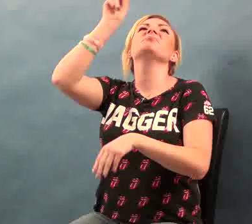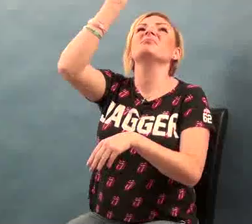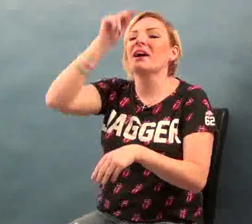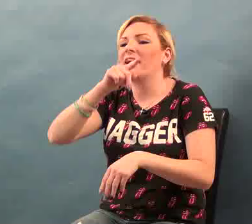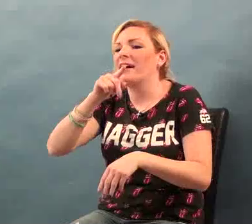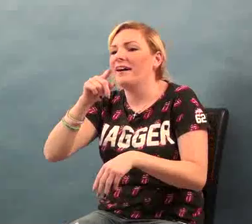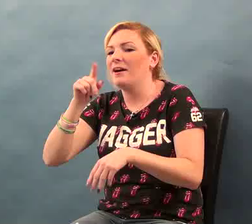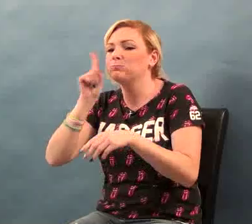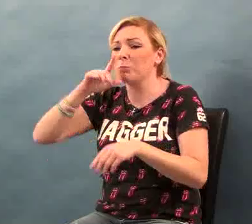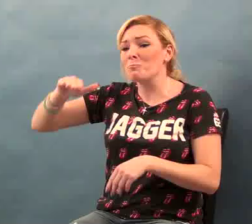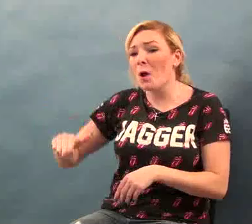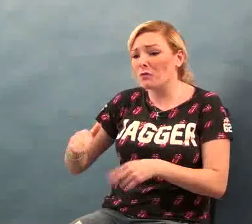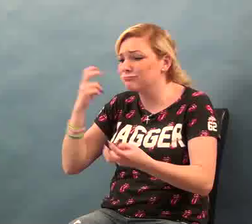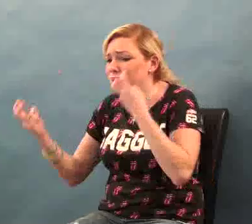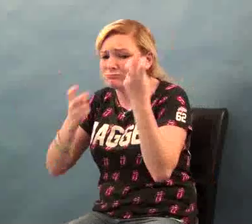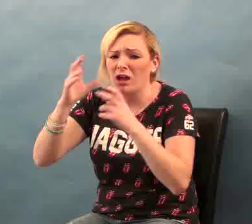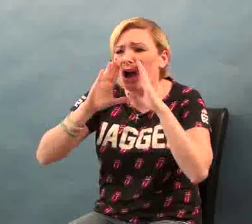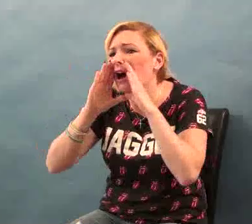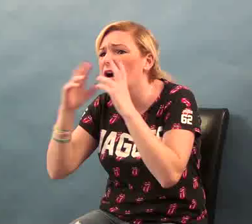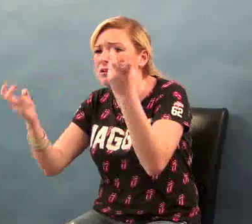Mały chłopiec szukał i wołał żabę.